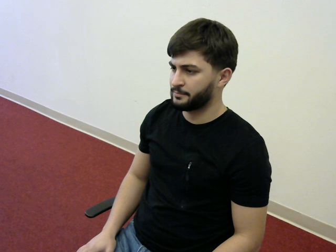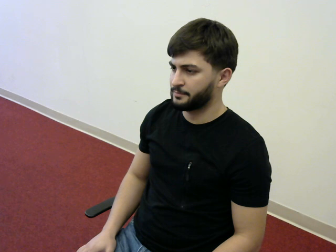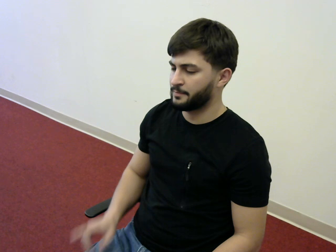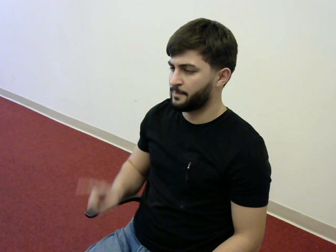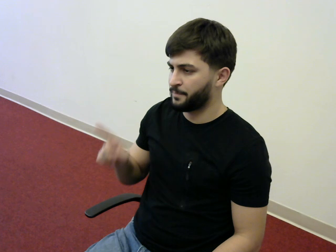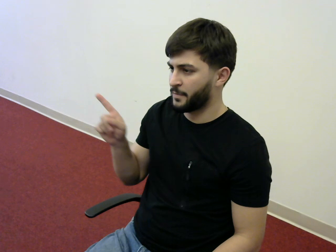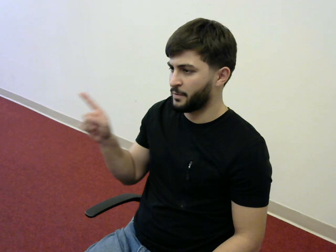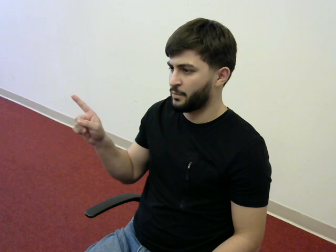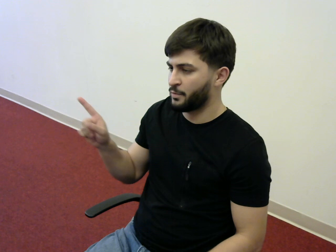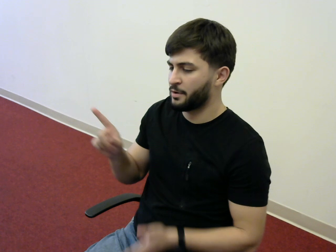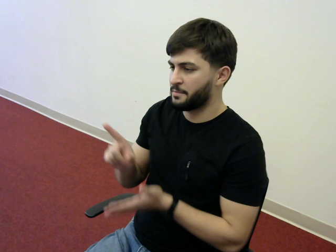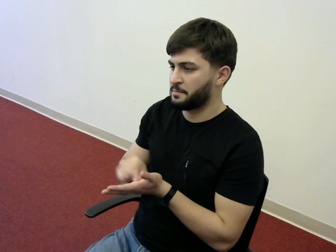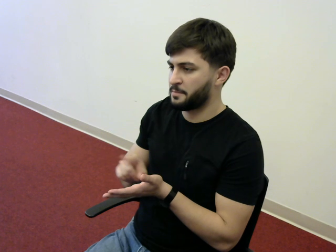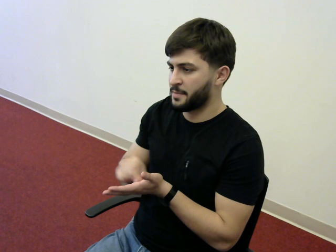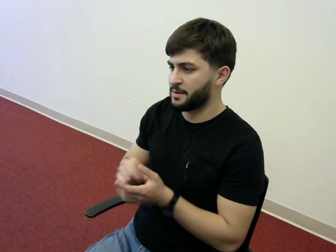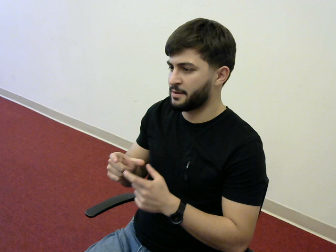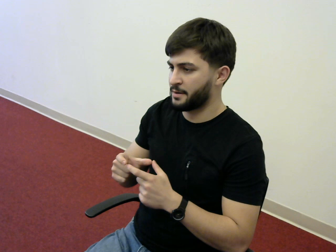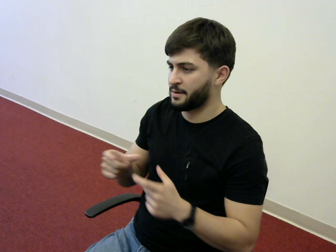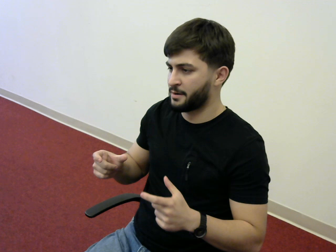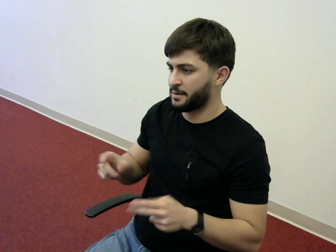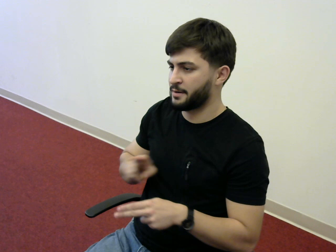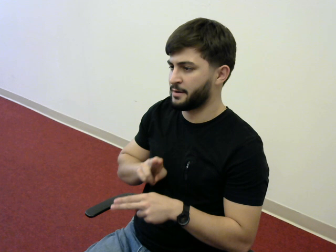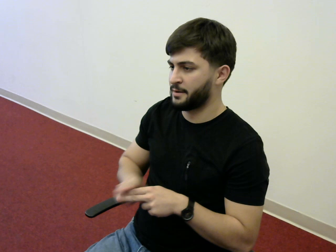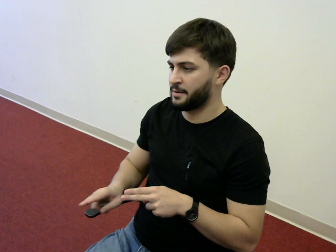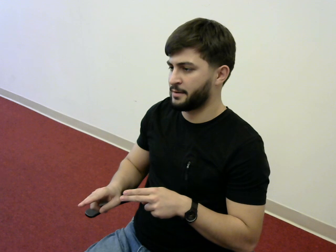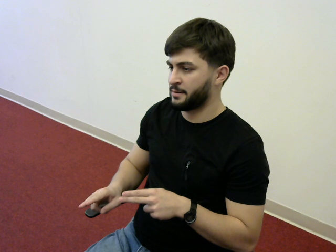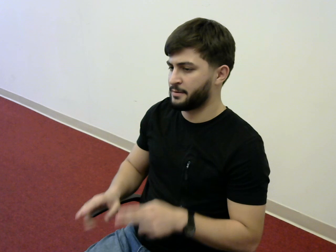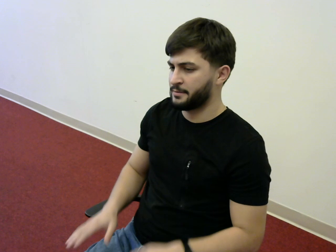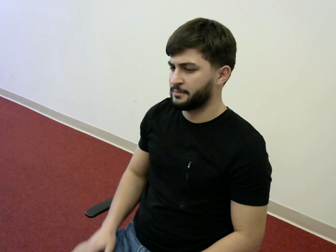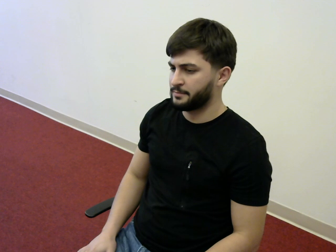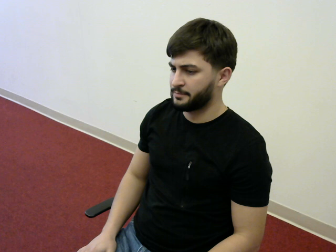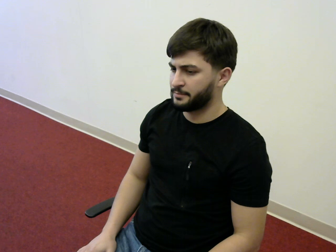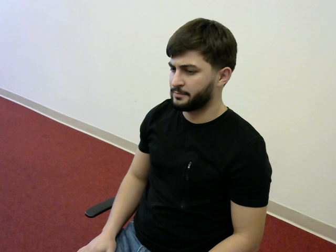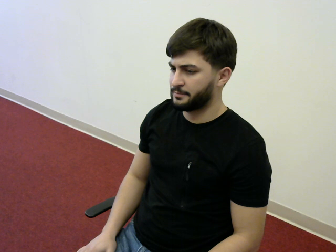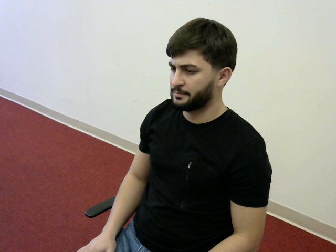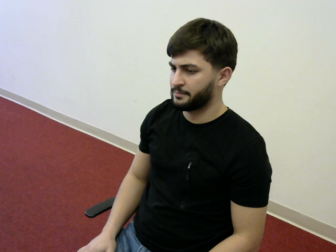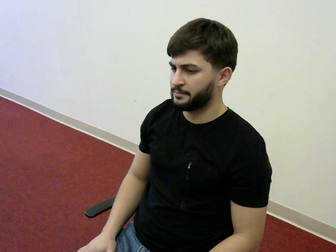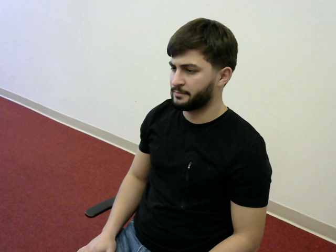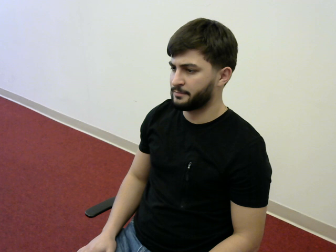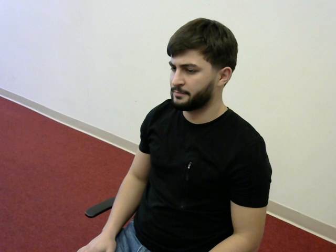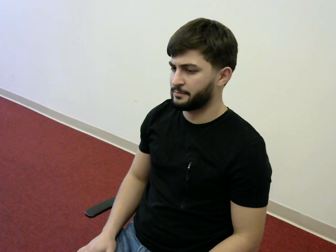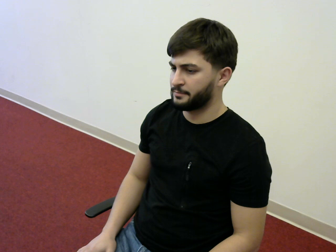O pensiya kartını itirib